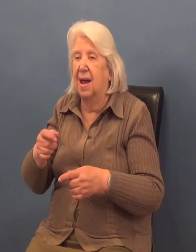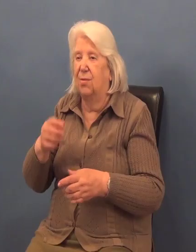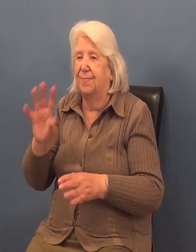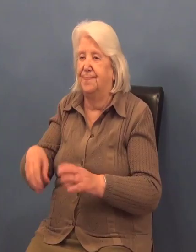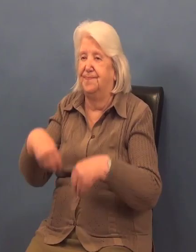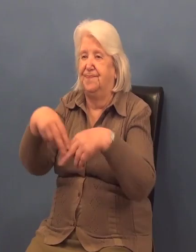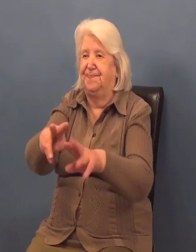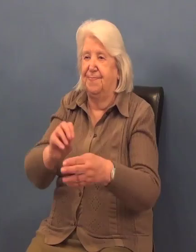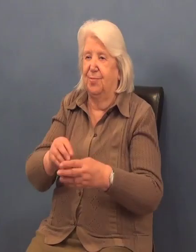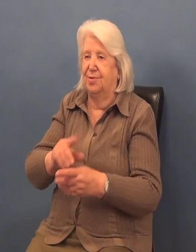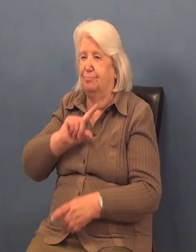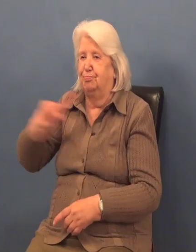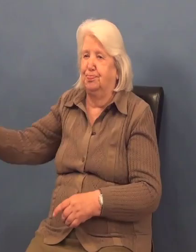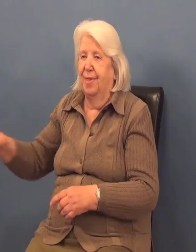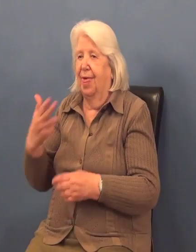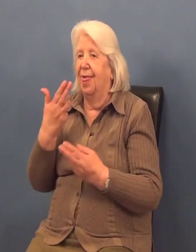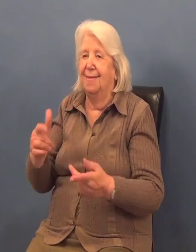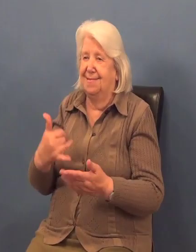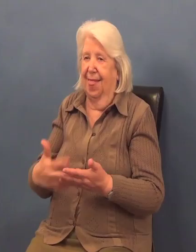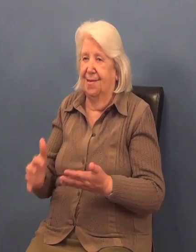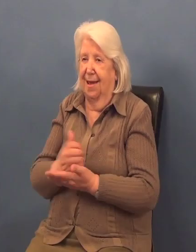Chaplin oddaje pieniądze i odchodzi, nic nie zarobił.